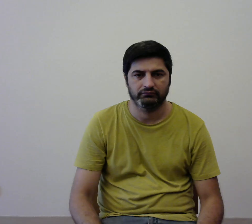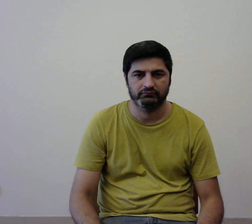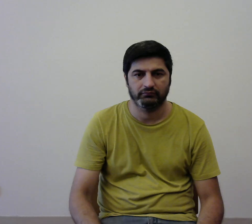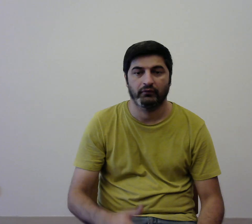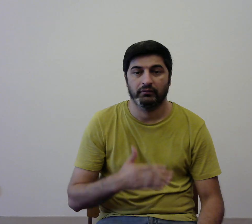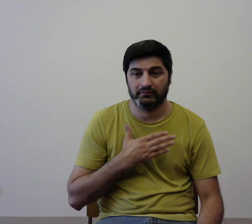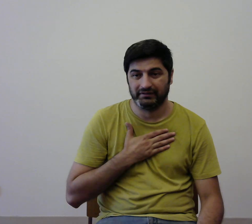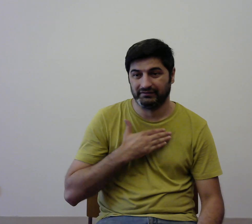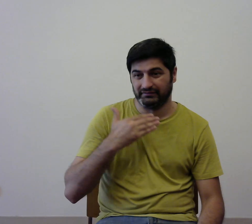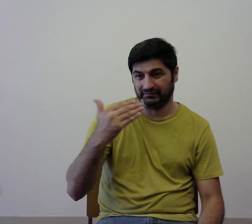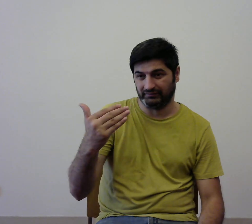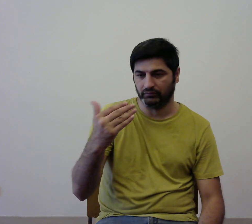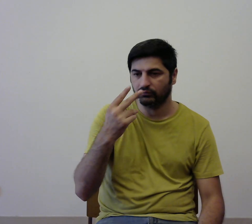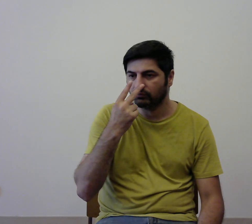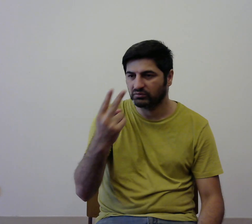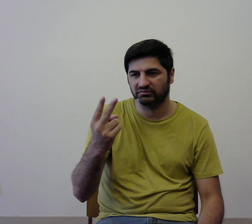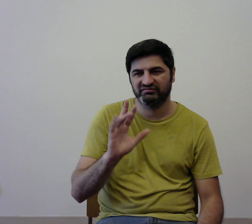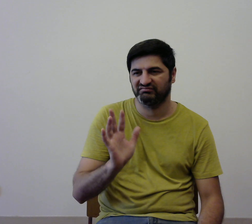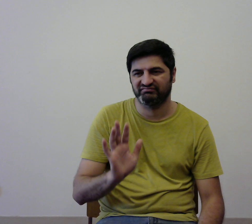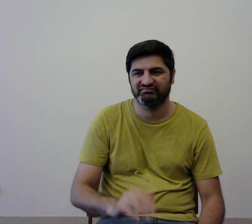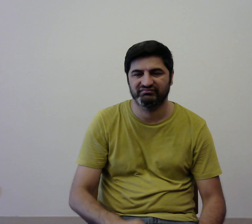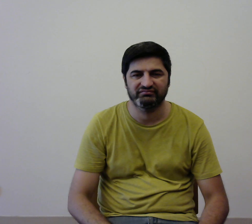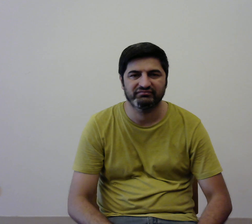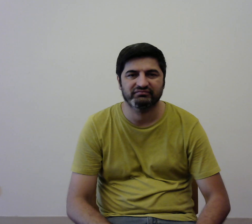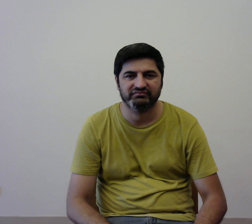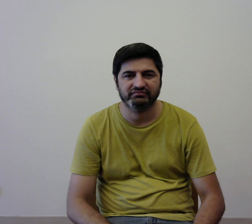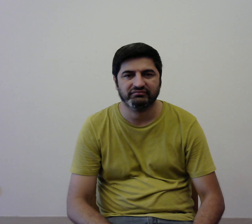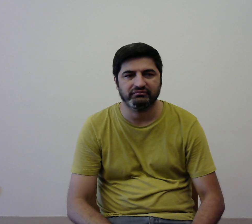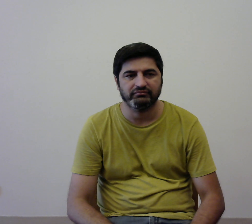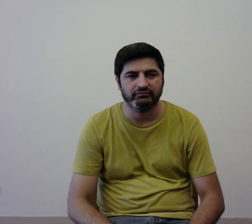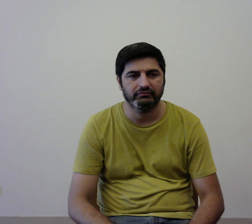Mən sizi görmürəm